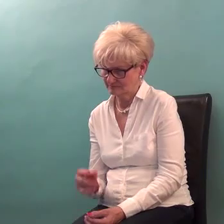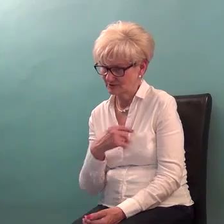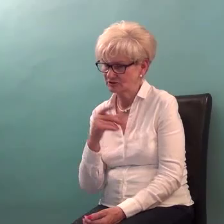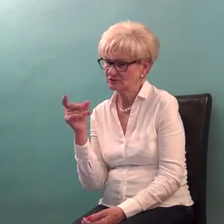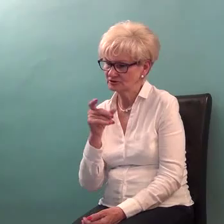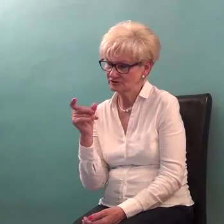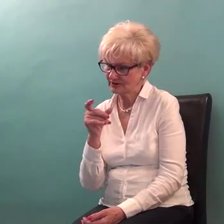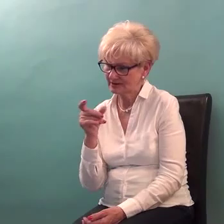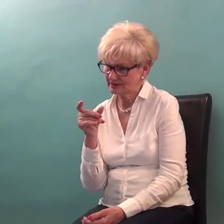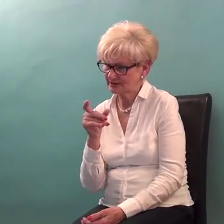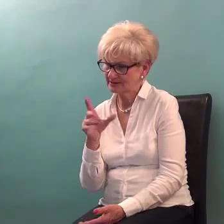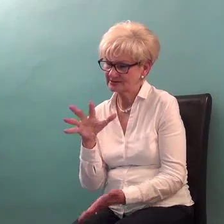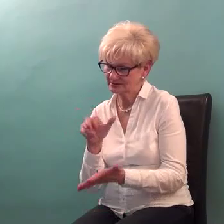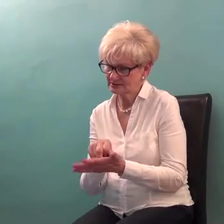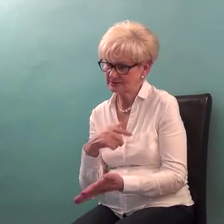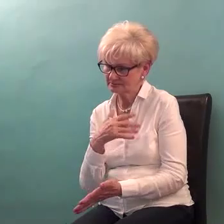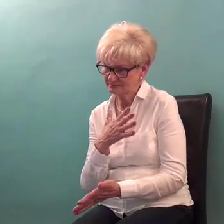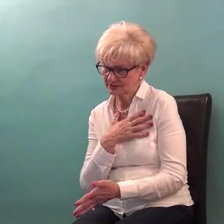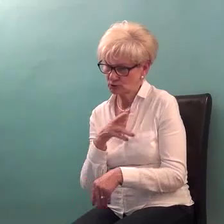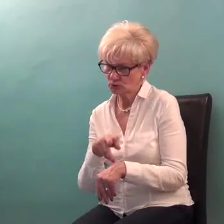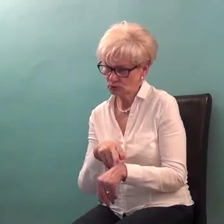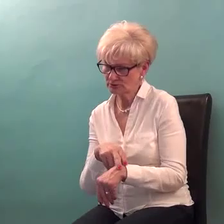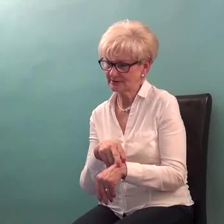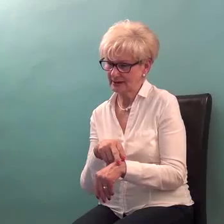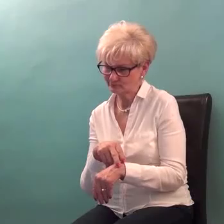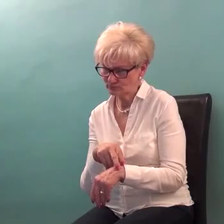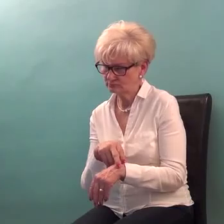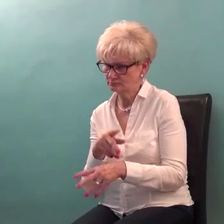Ja jestem w czwartek zajęta w godzinach...